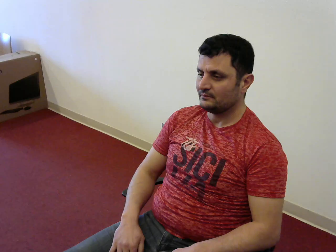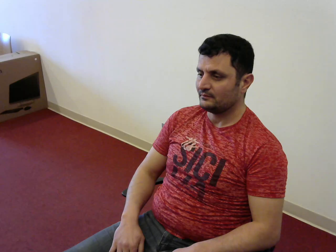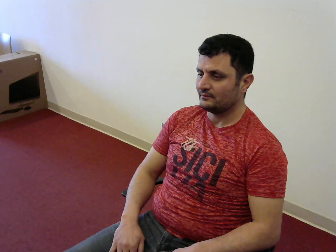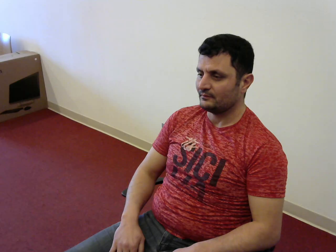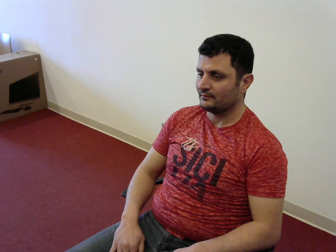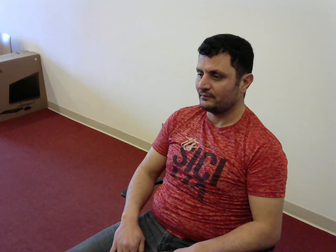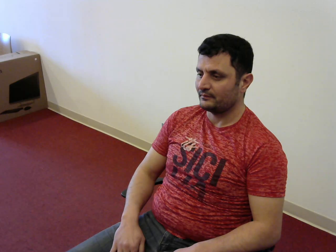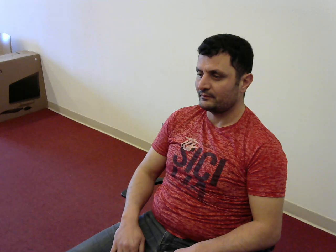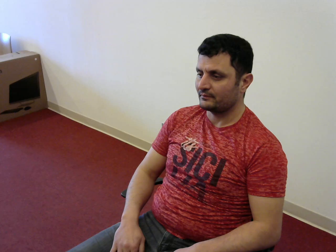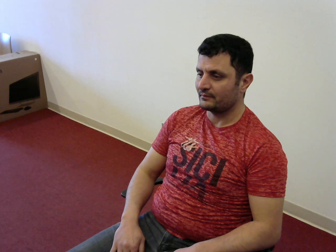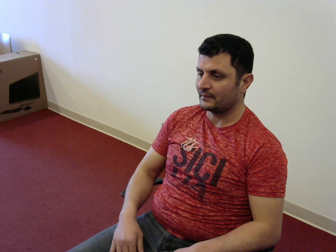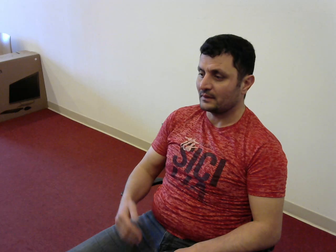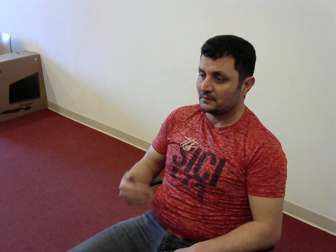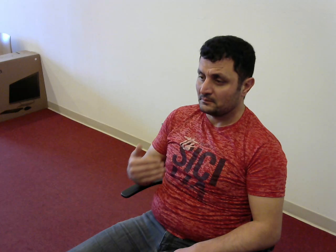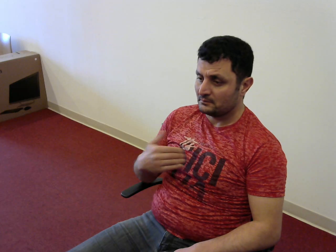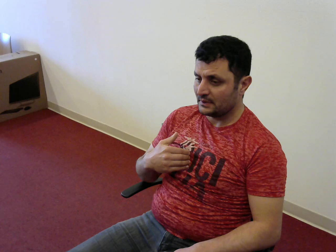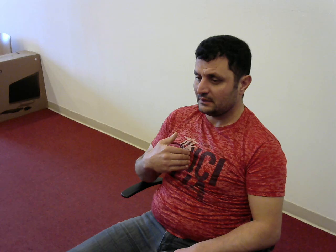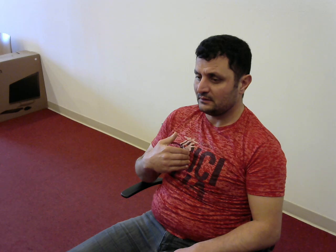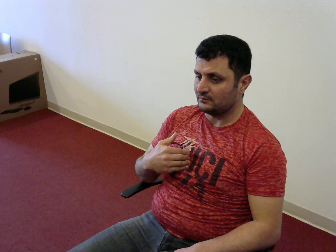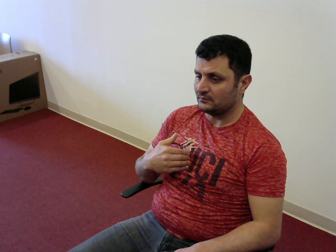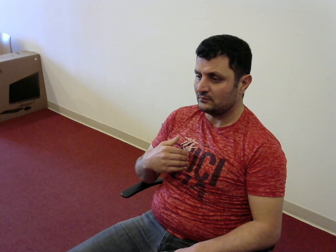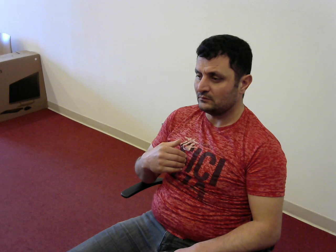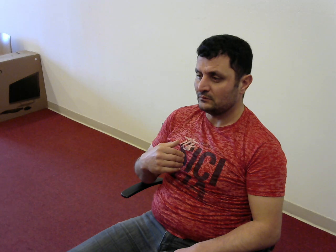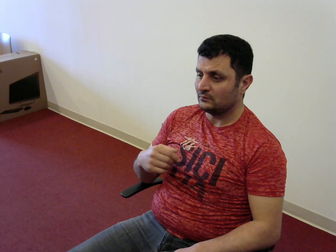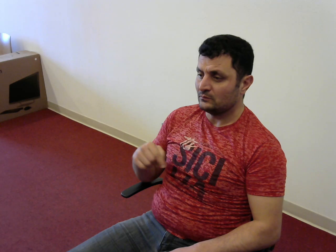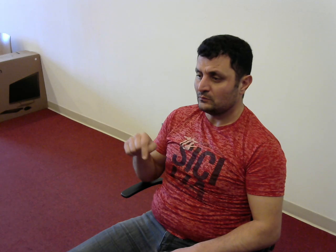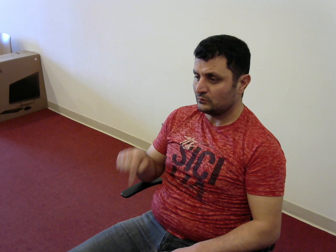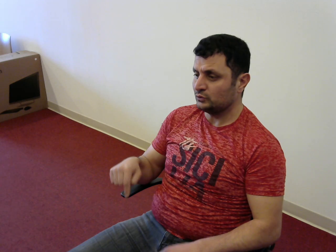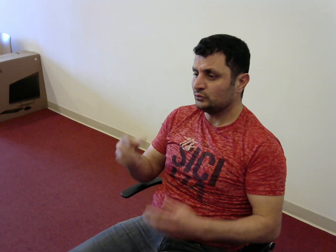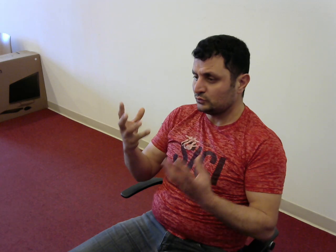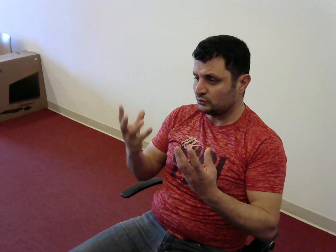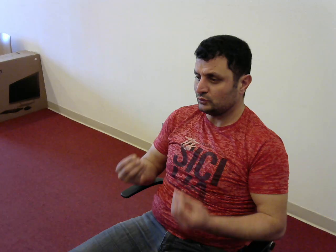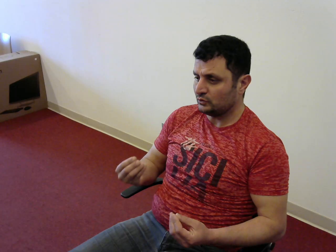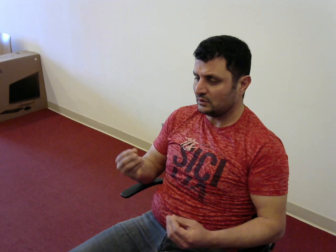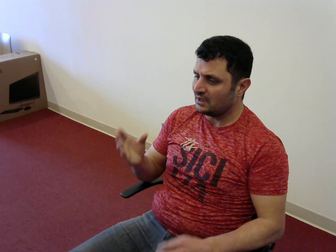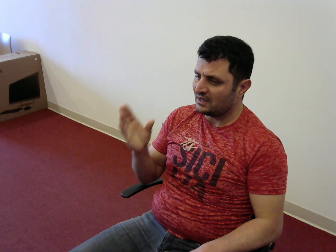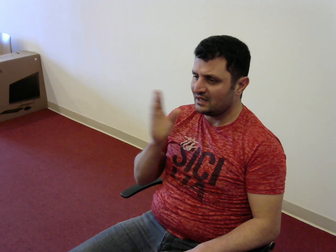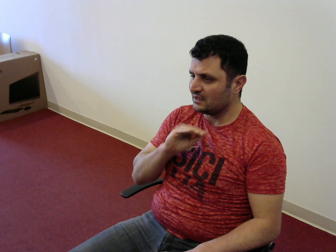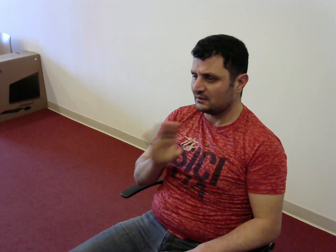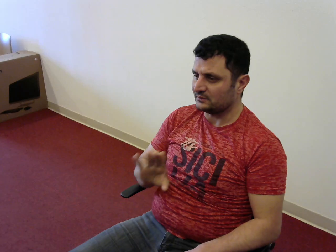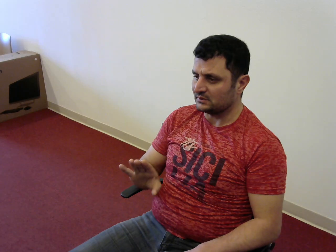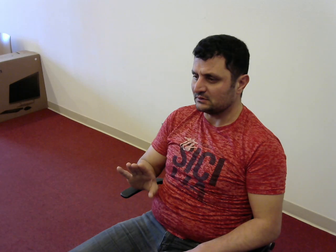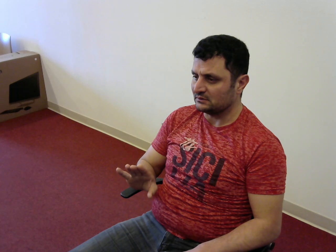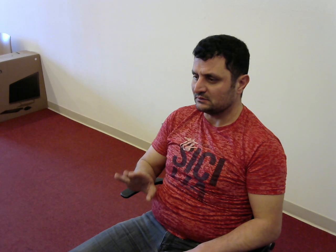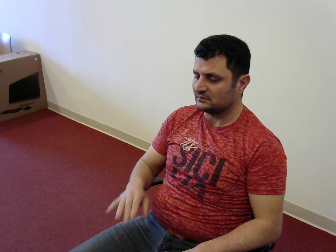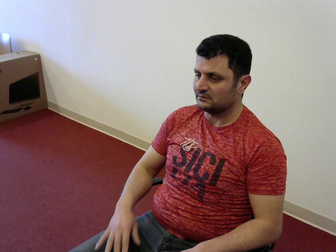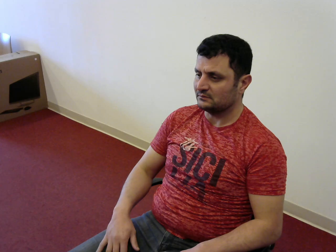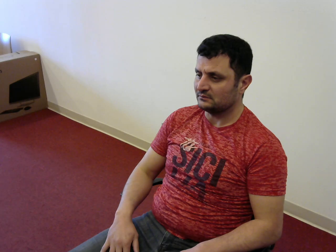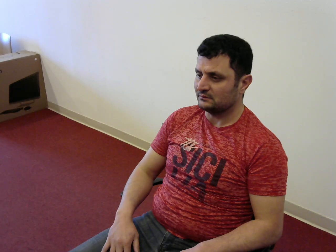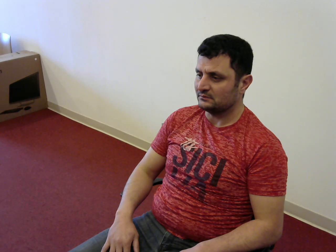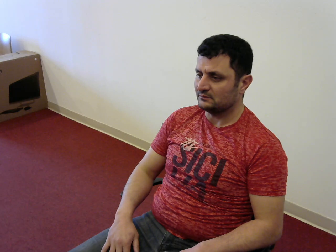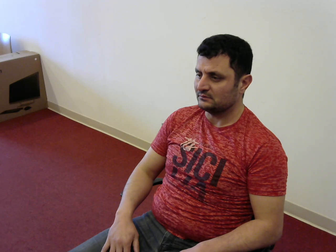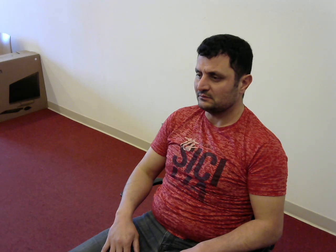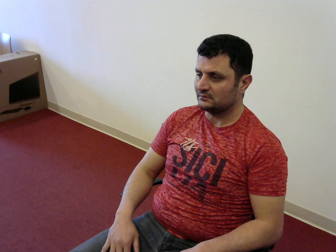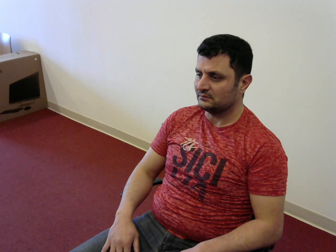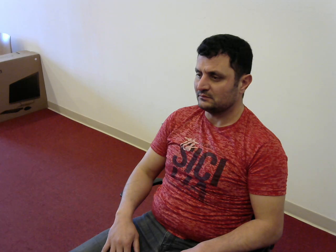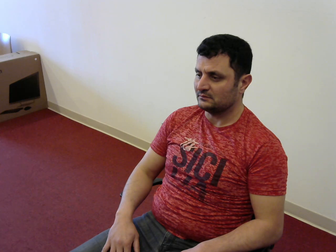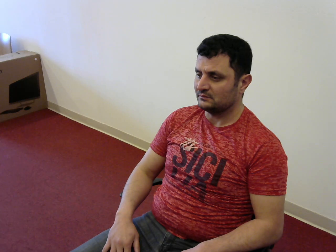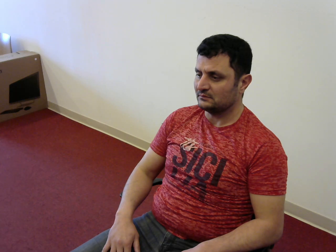Məndə bu gün alınmır